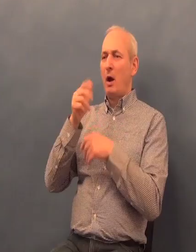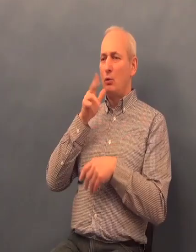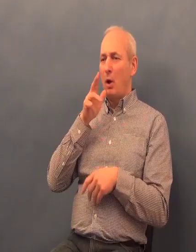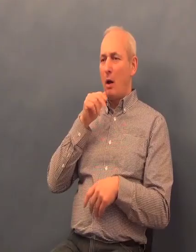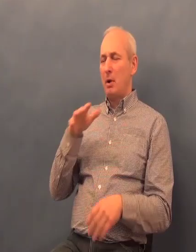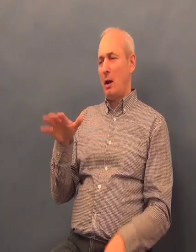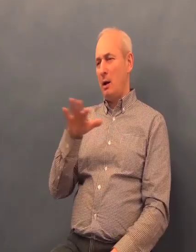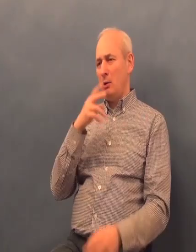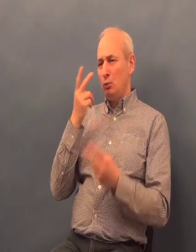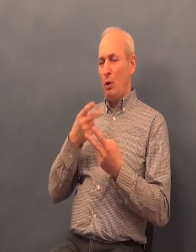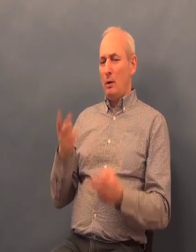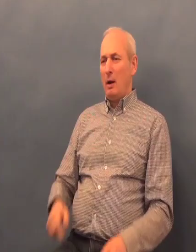W parku szuka.